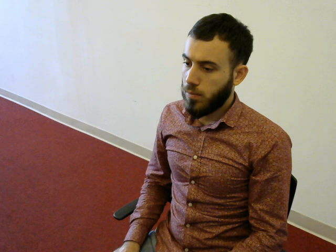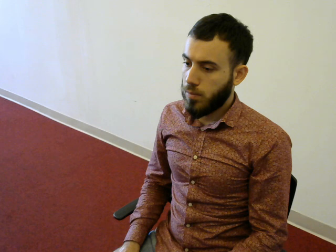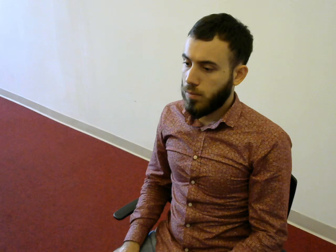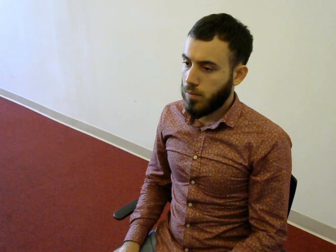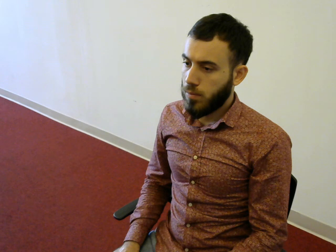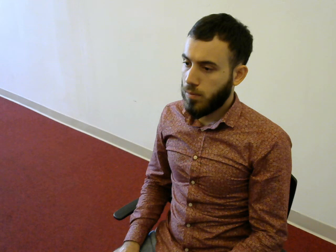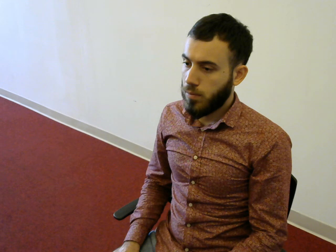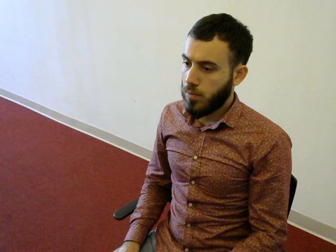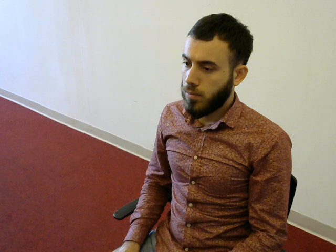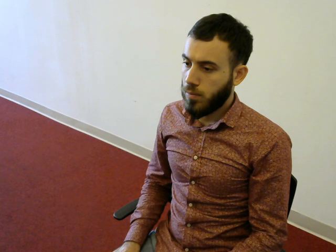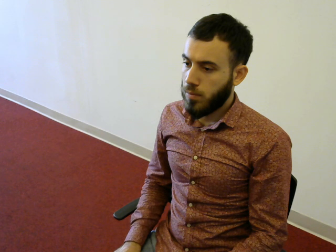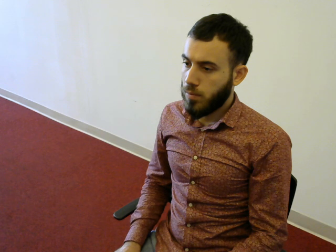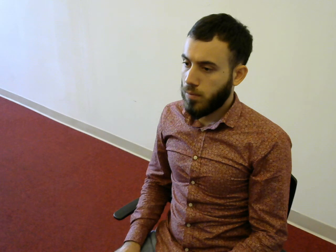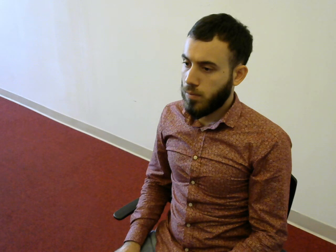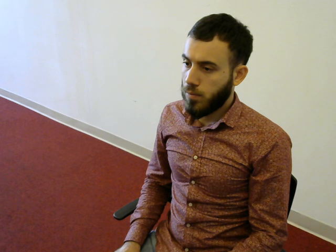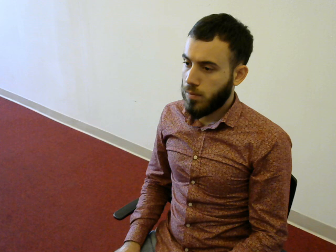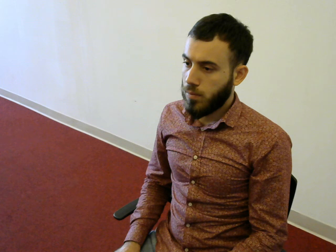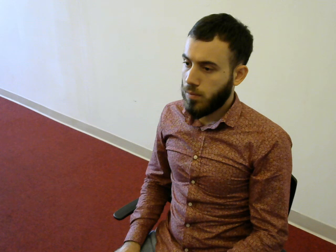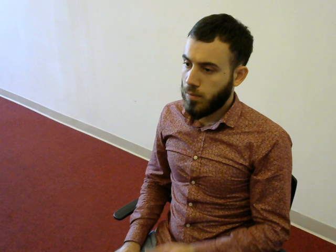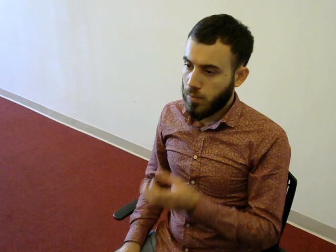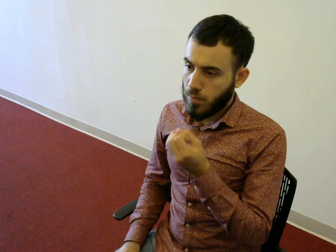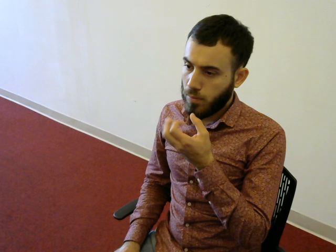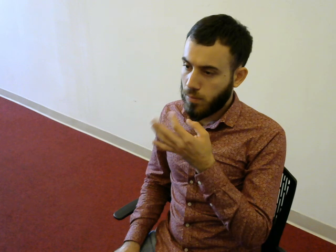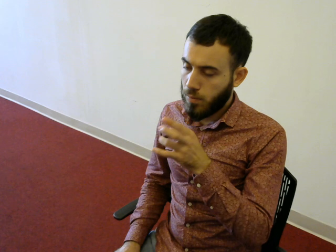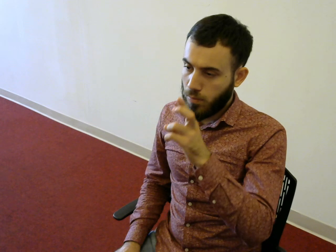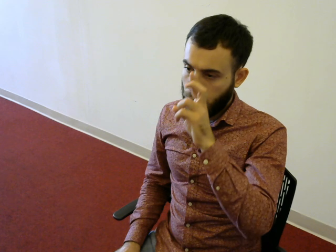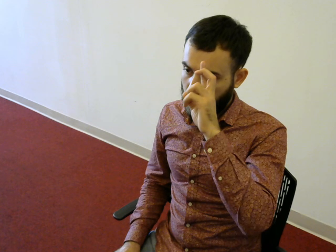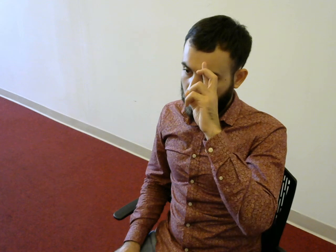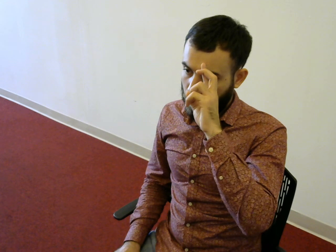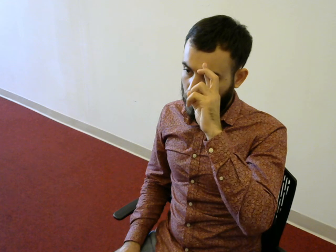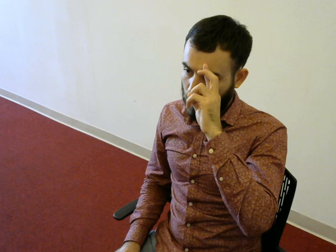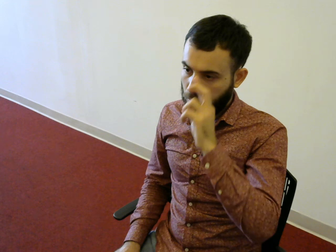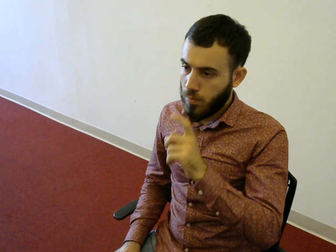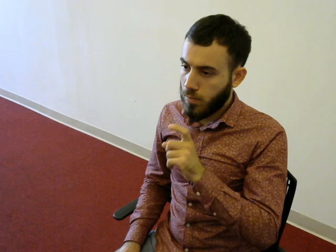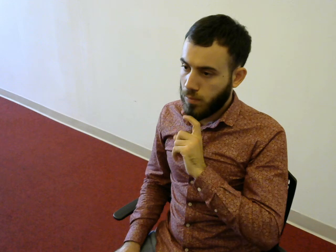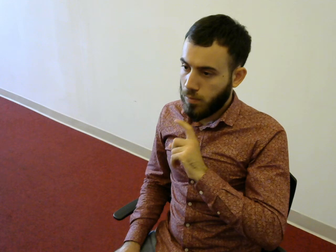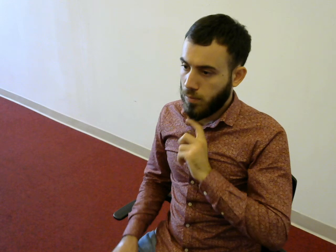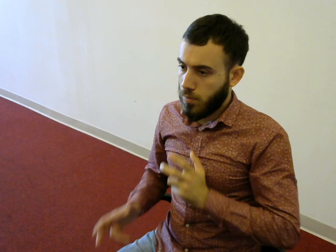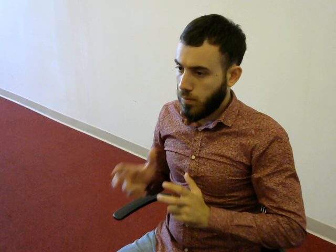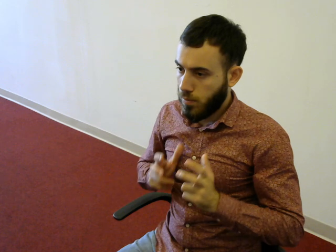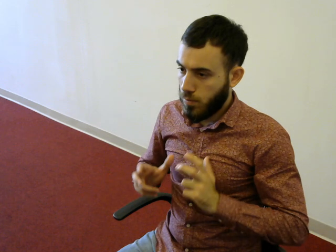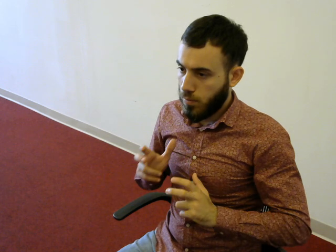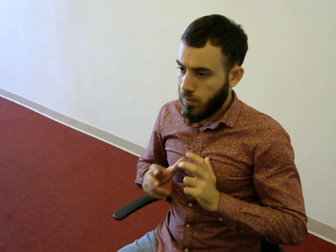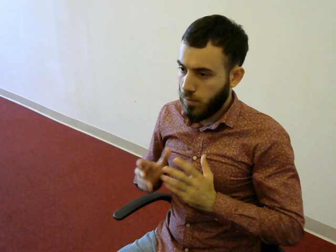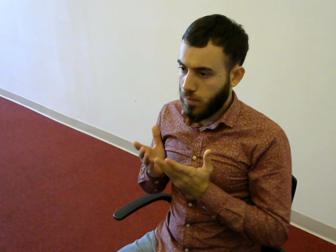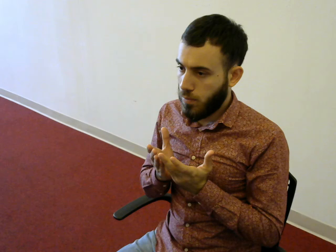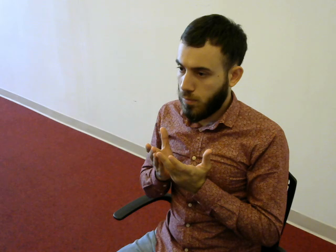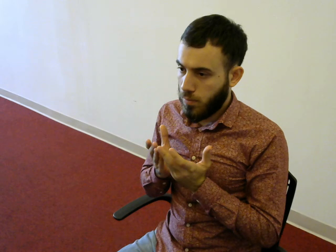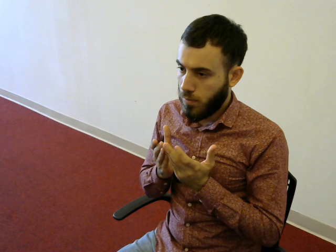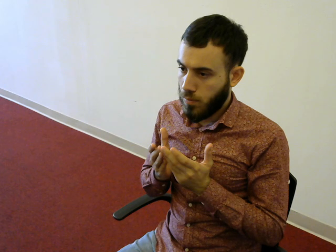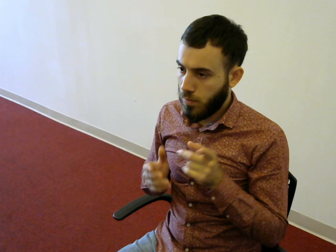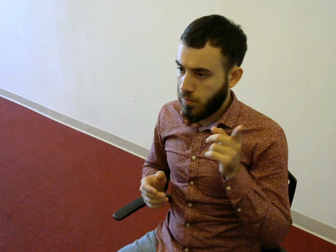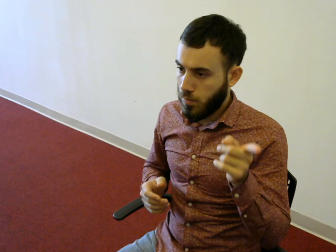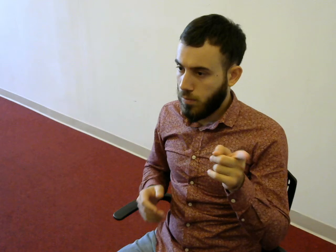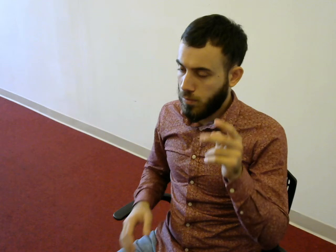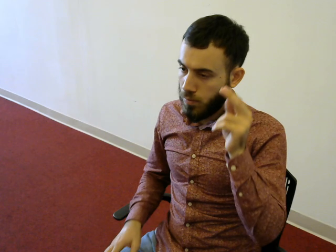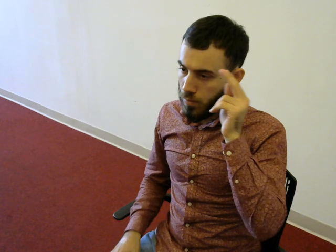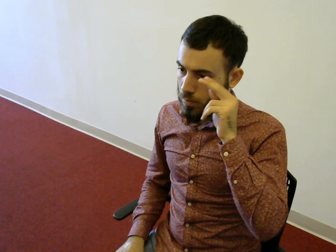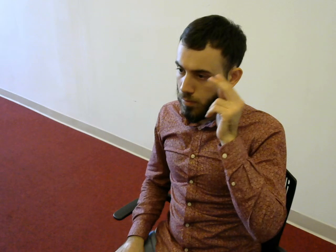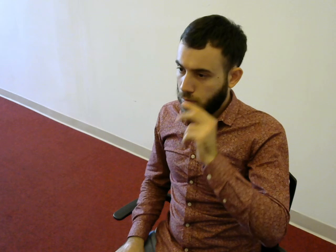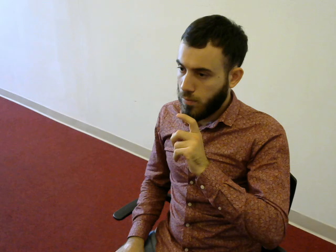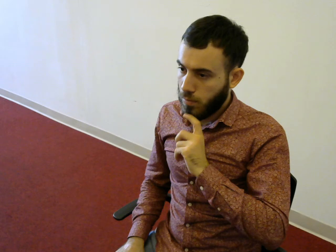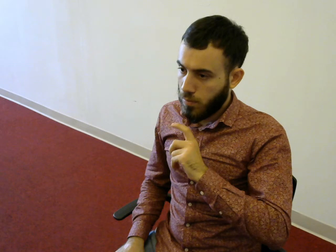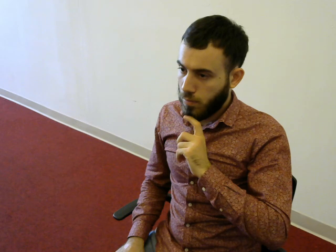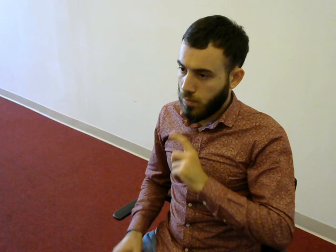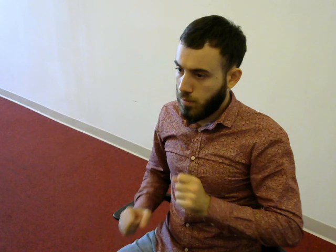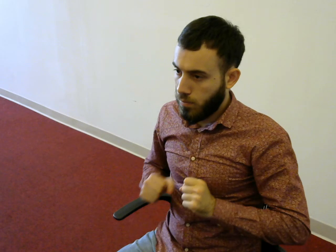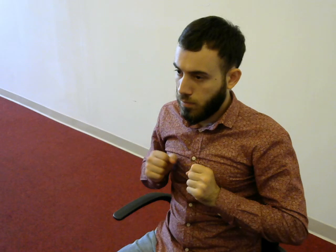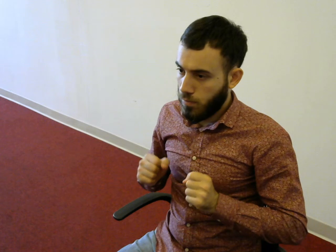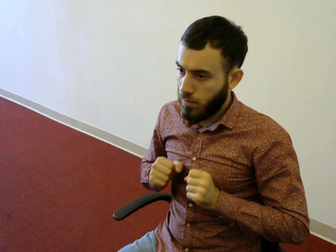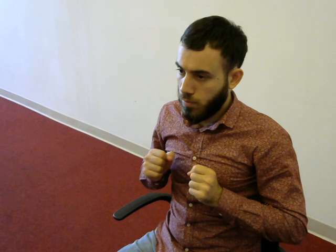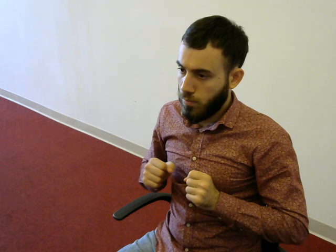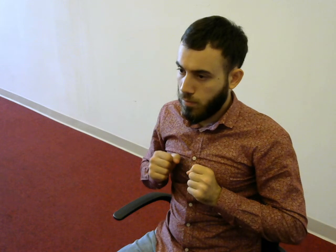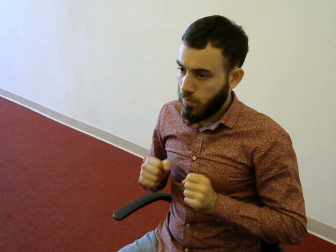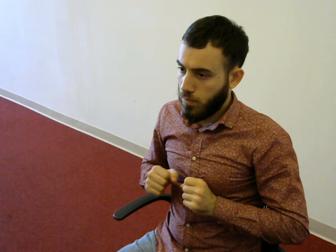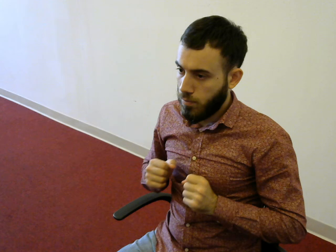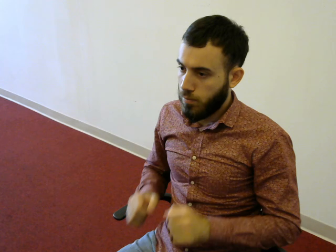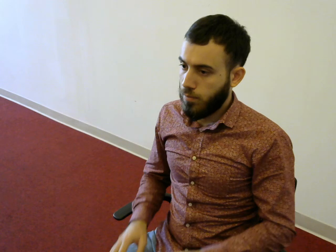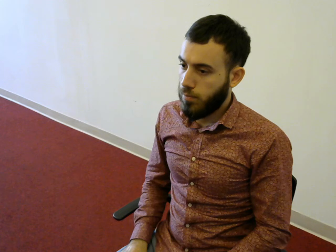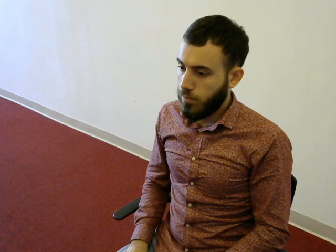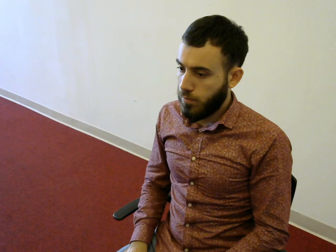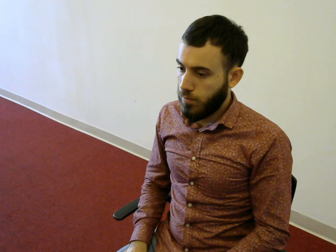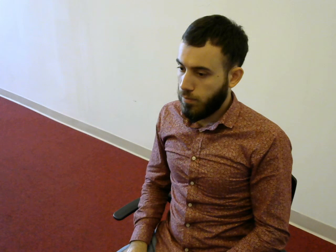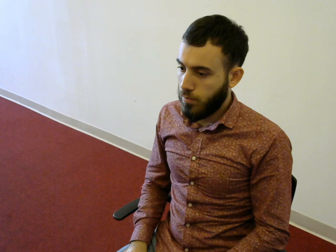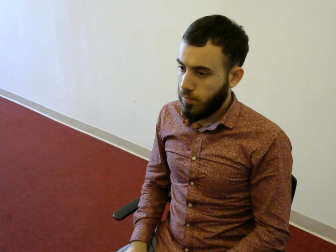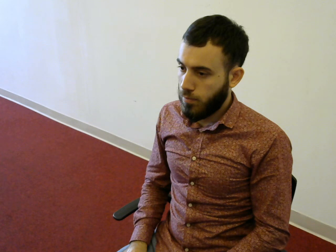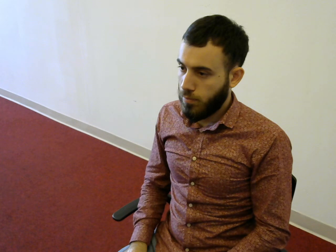Bakı Dövlət Universitetində oxuyan o tələbə çalışqandır